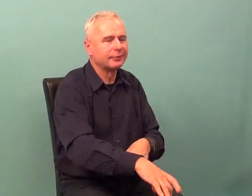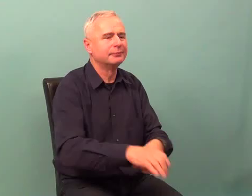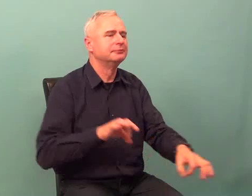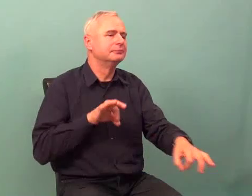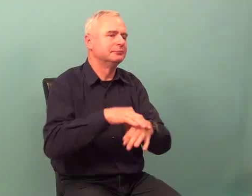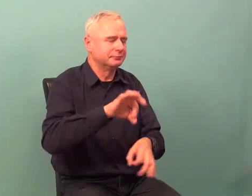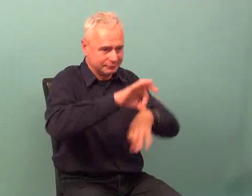Przewrócił się razem z rowerem.